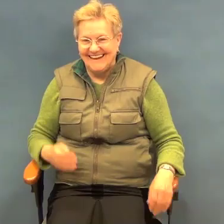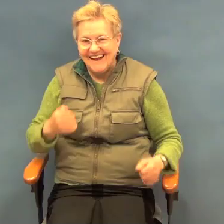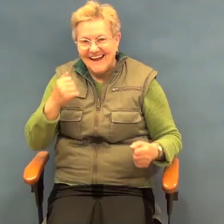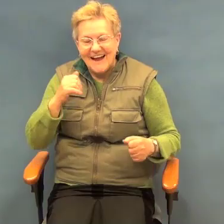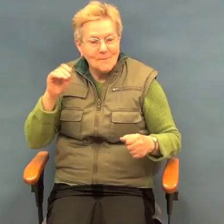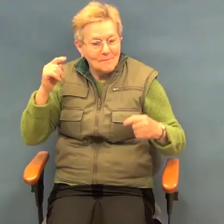Jabłko...